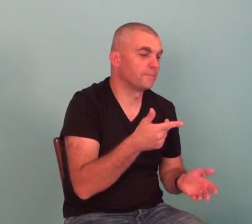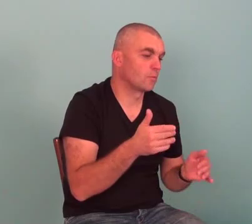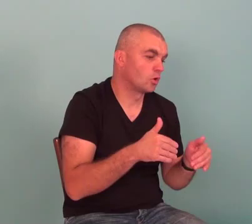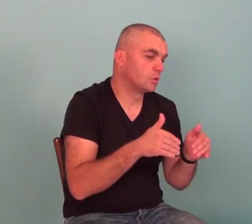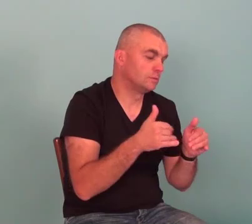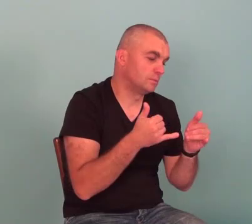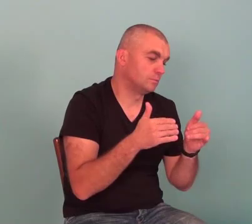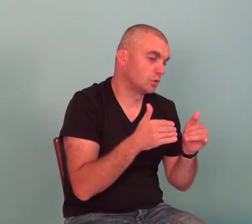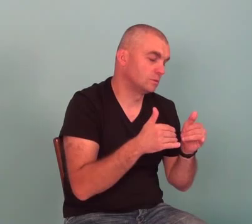Może...